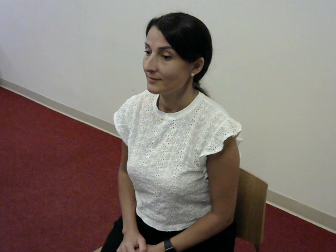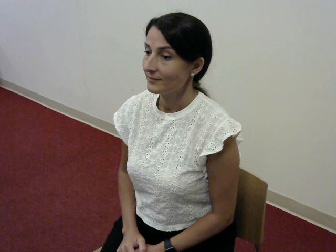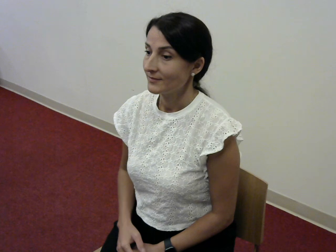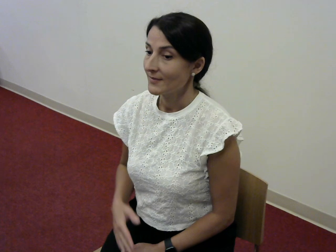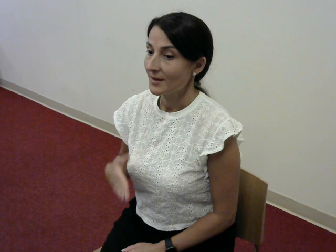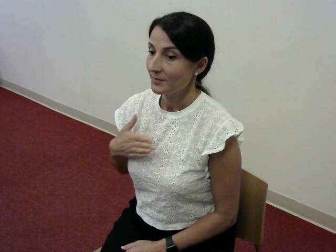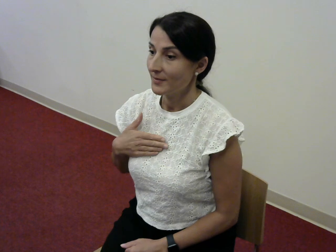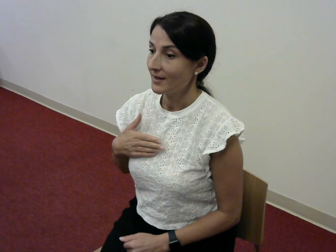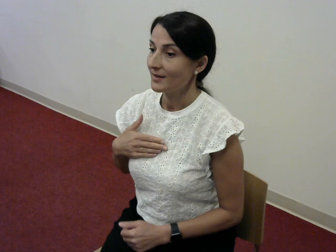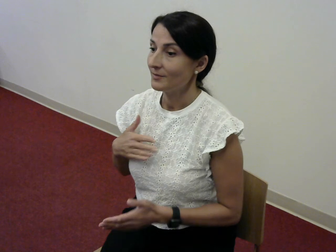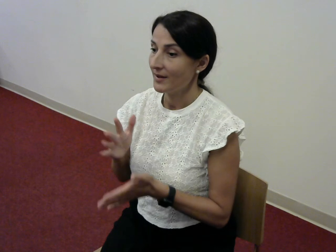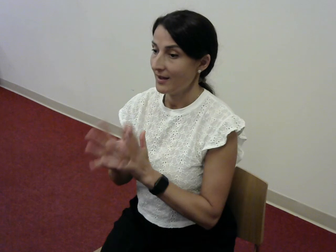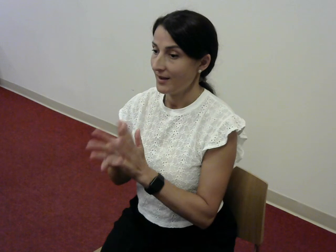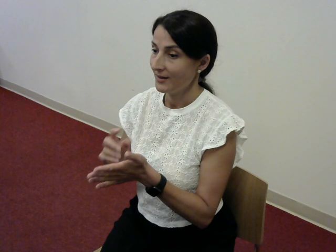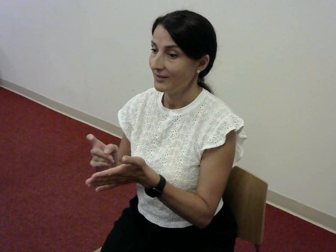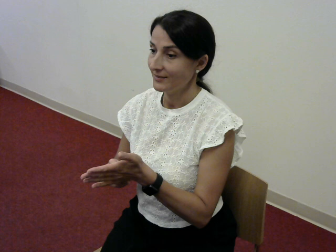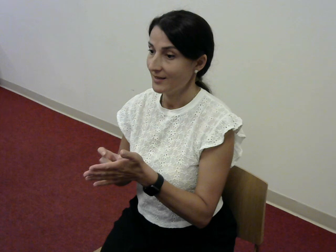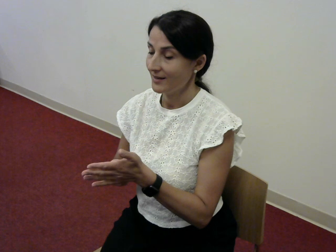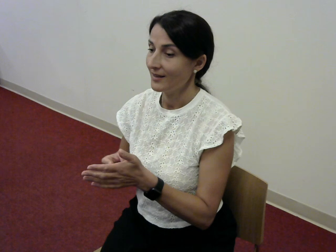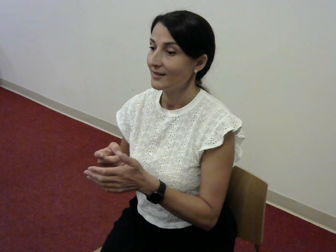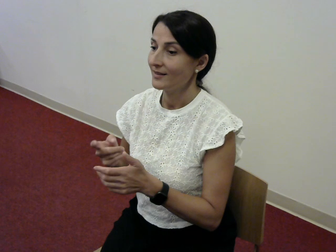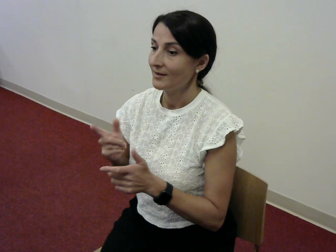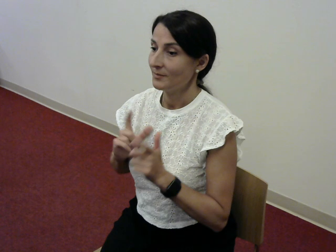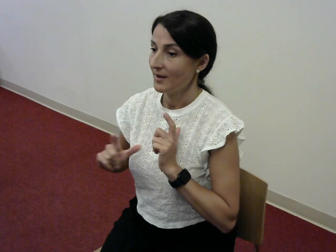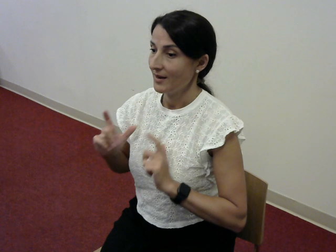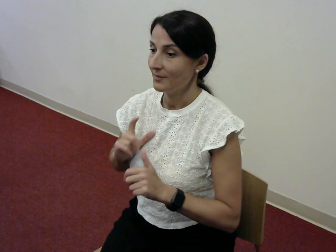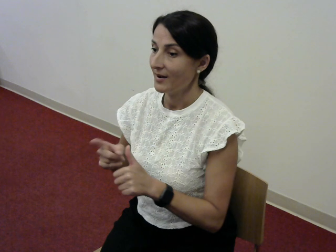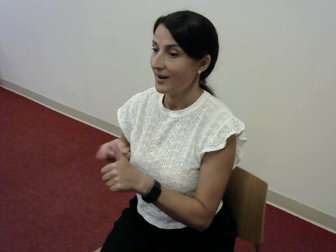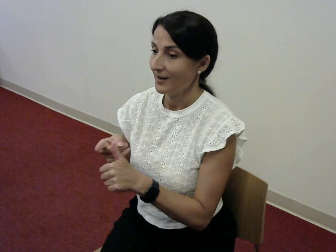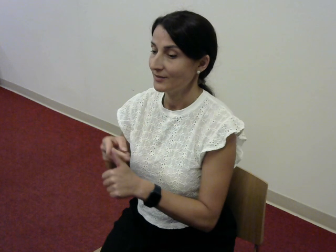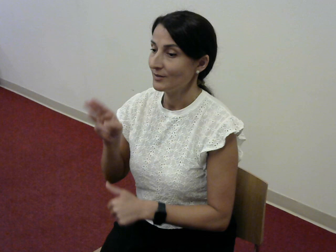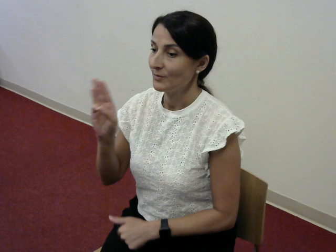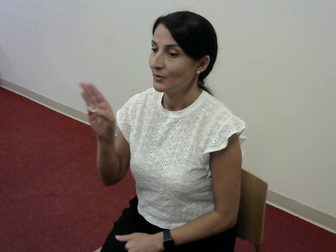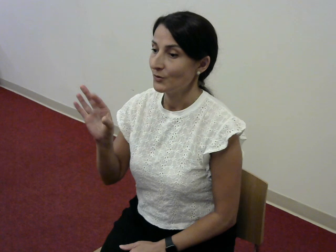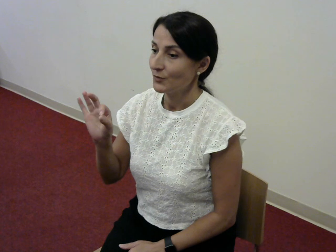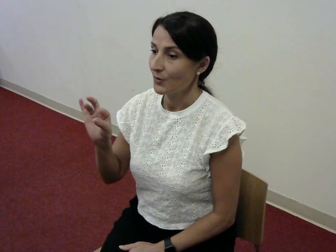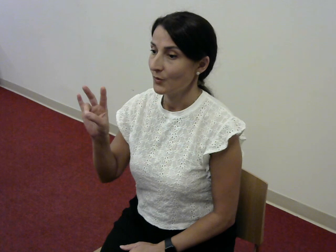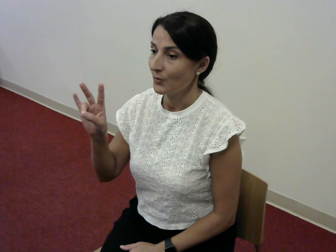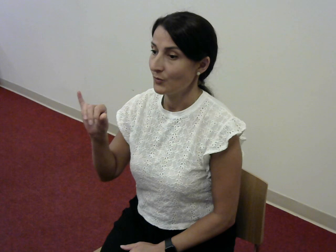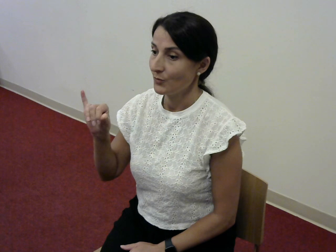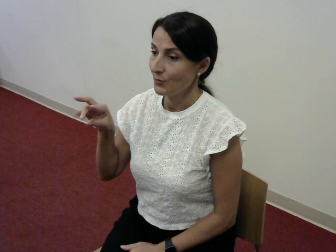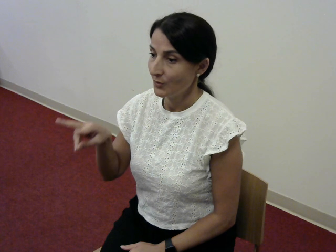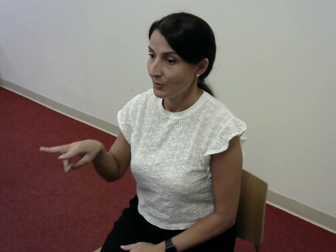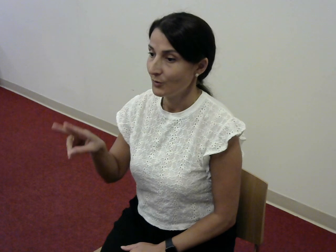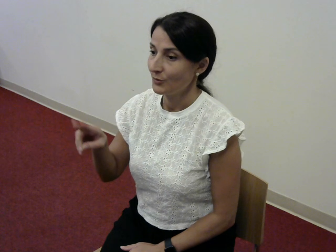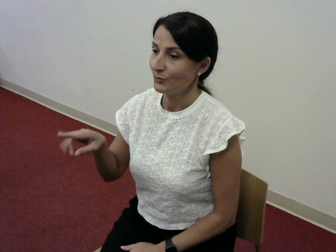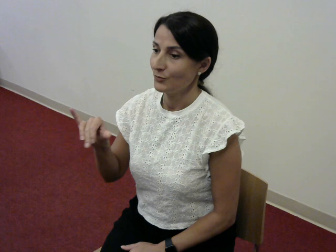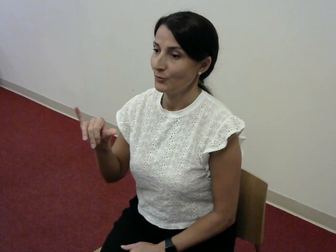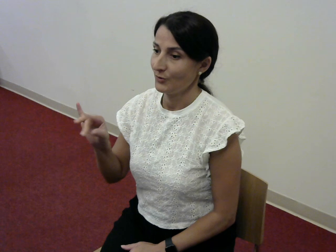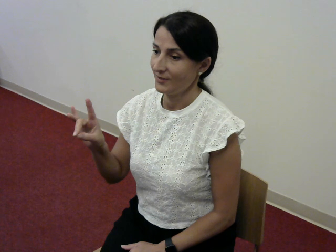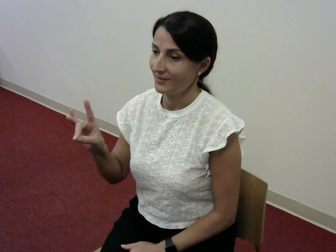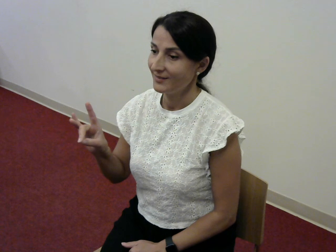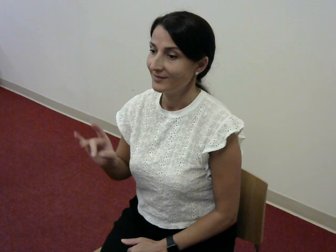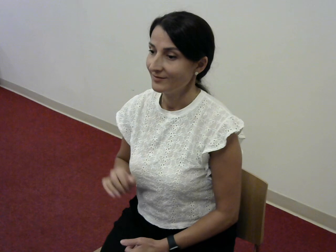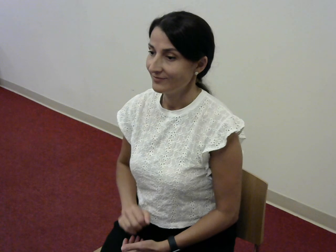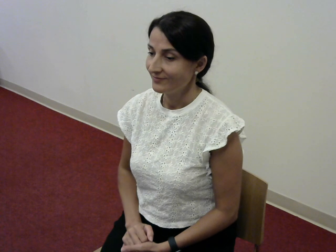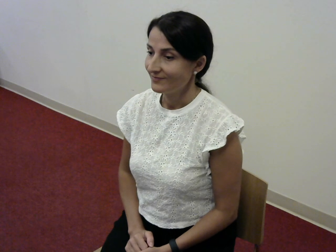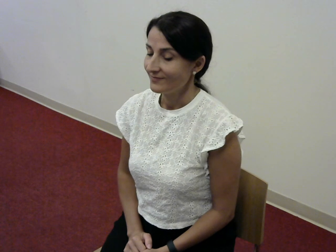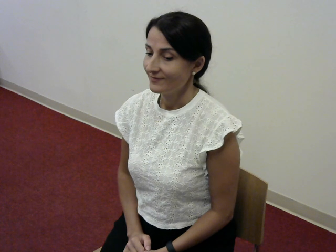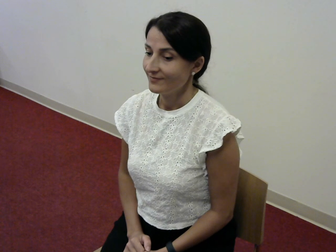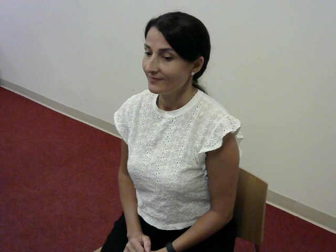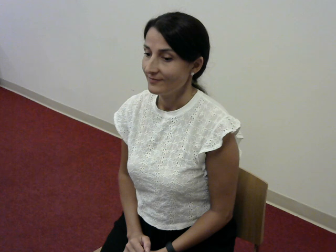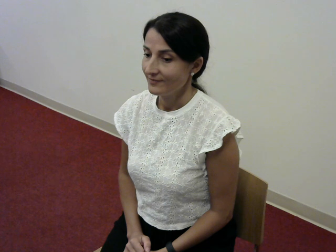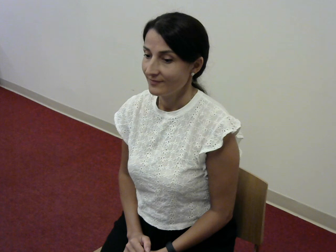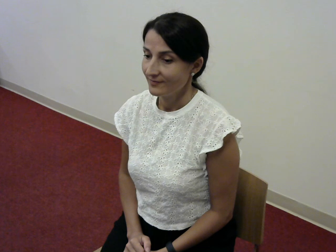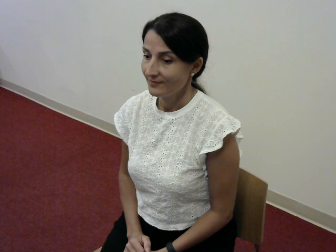Mənim işarə dili müəlliməmin adı Könüldür